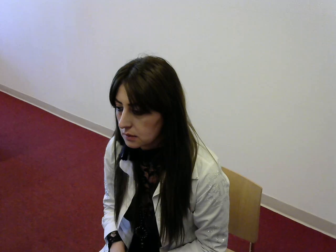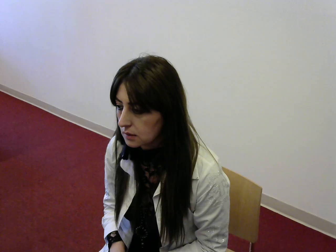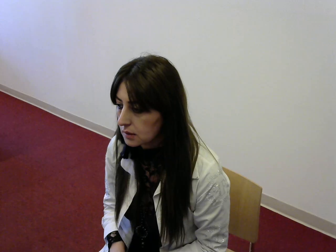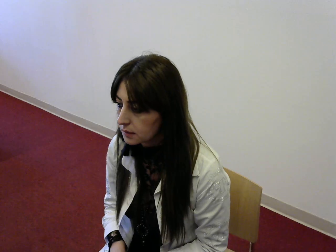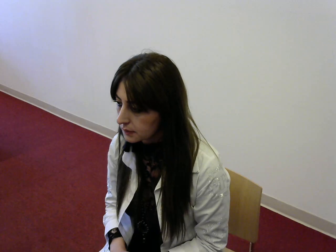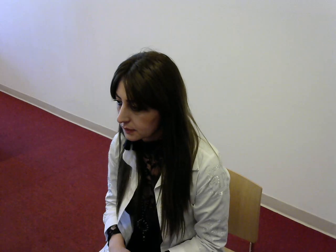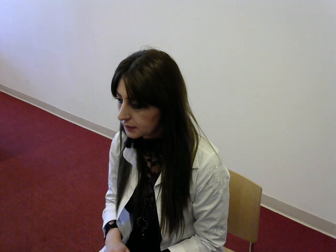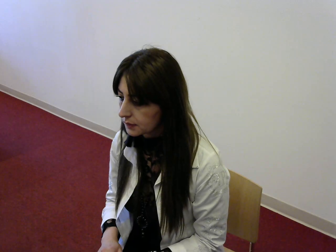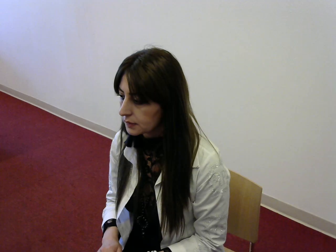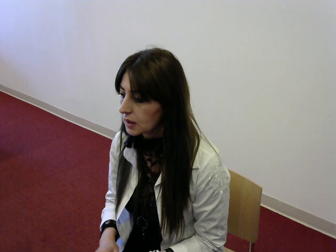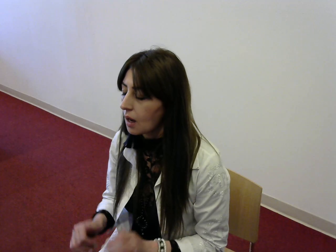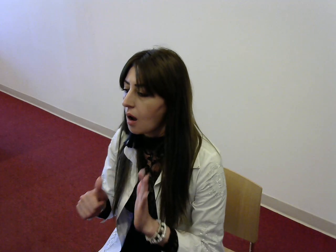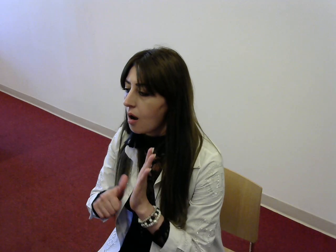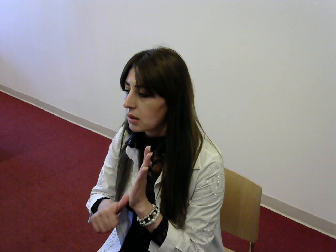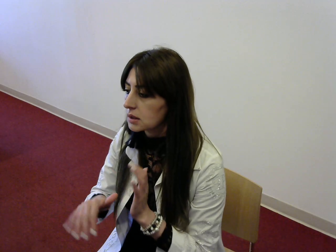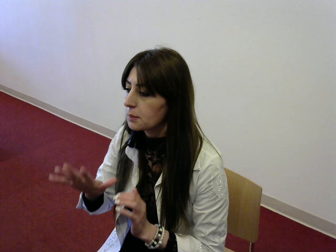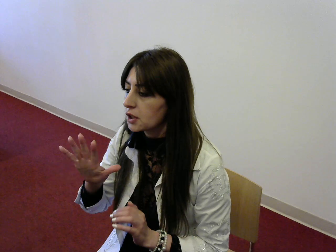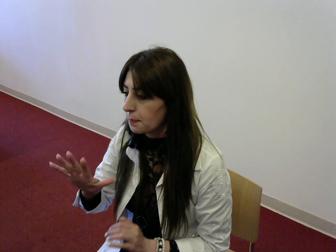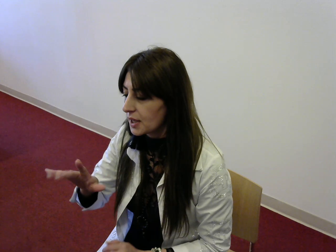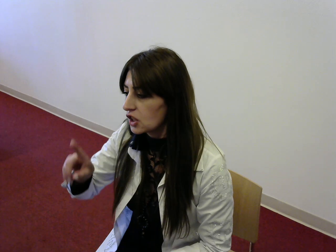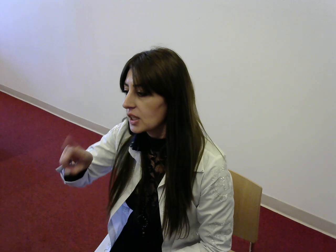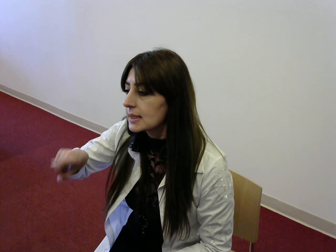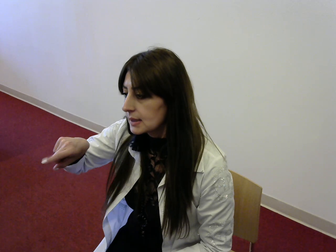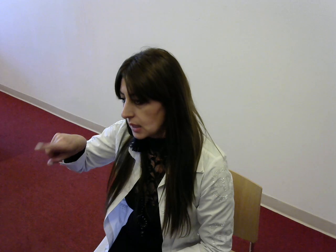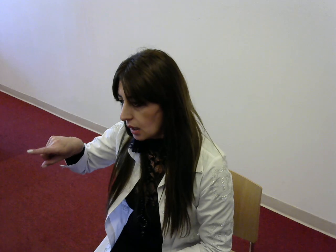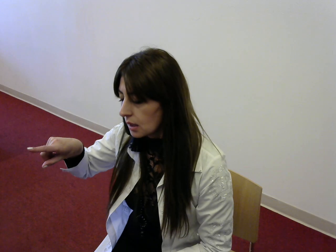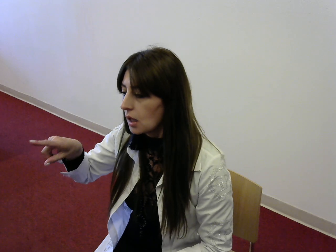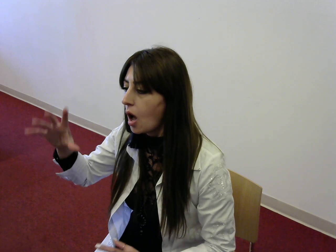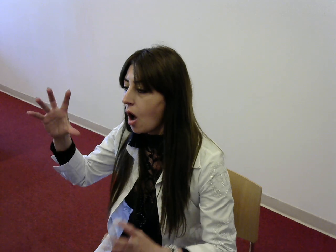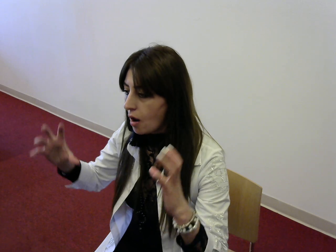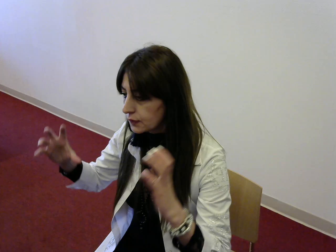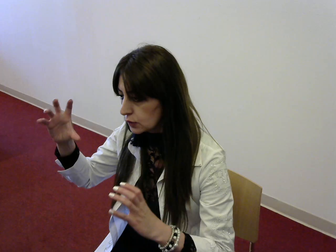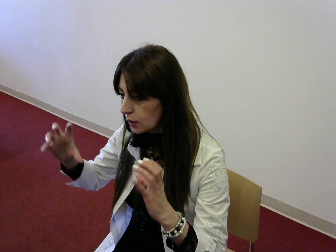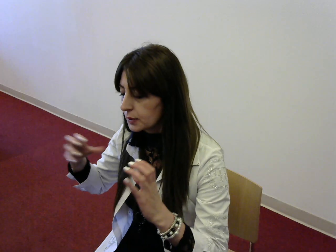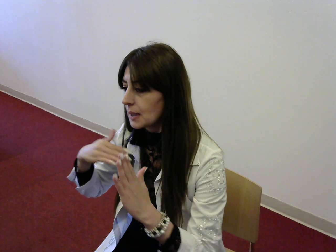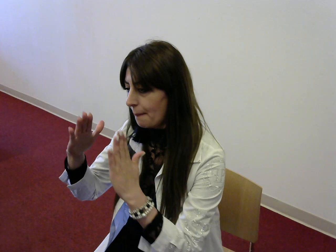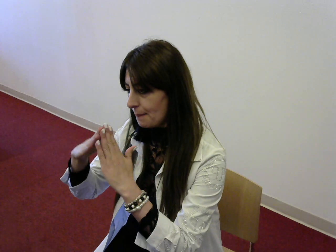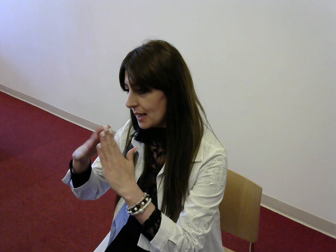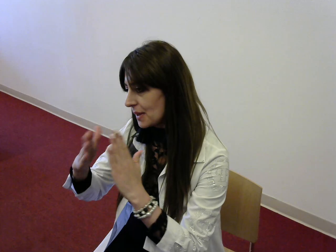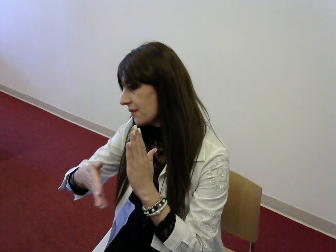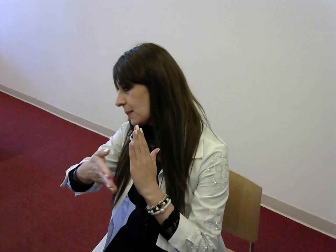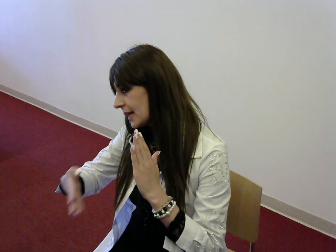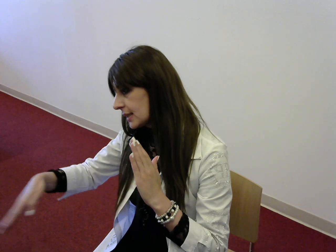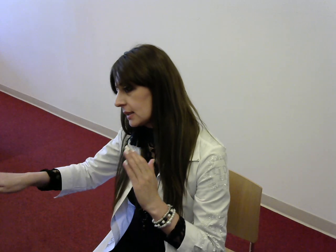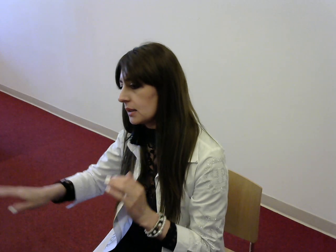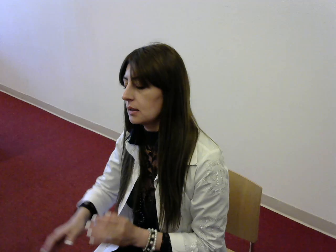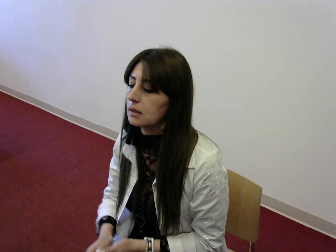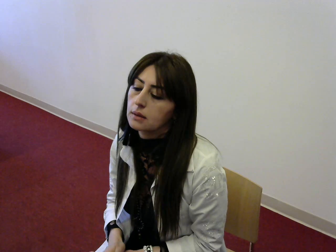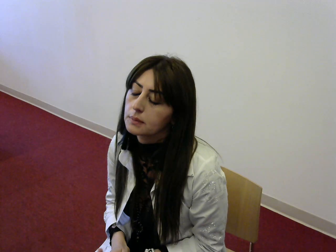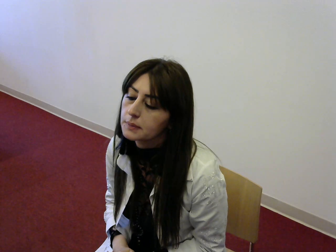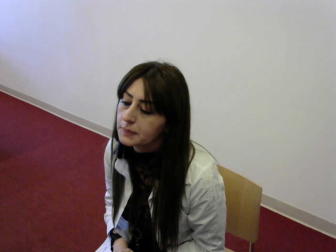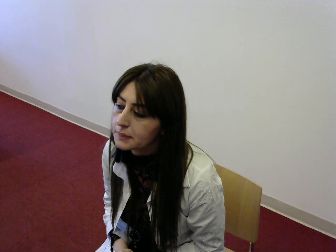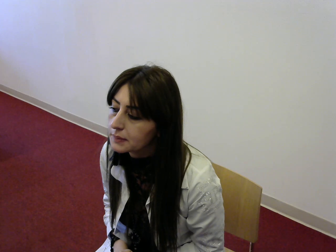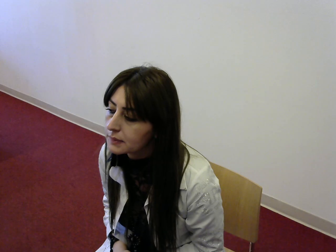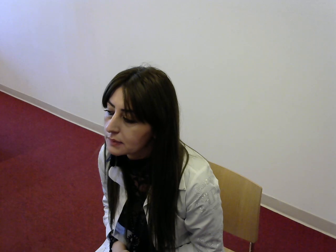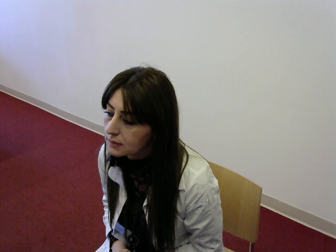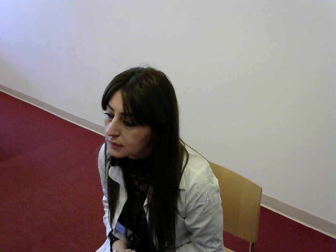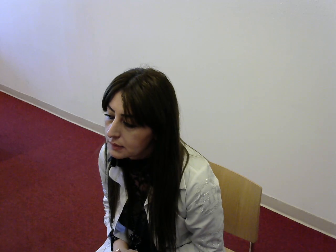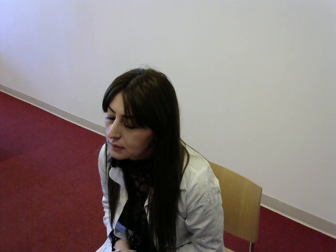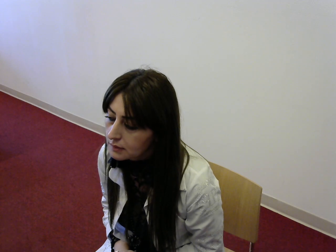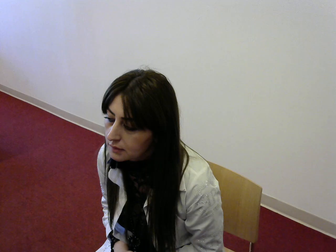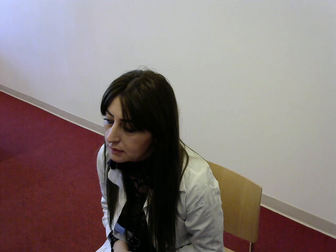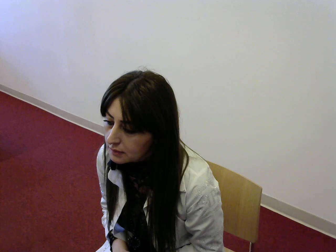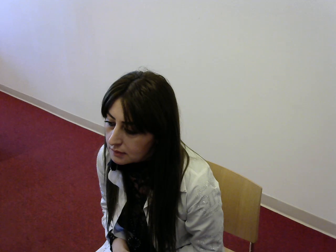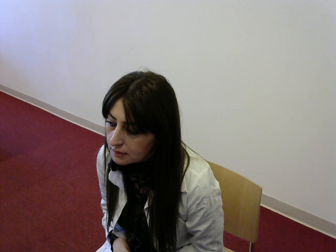65 saylı avtobus mənim evimə gedir